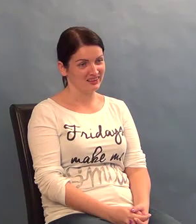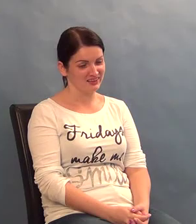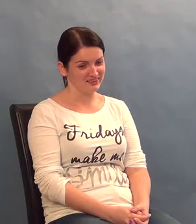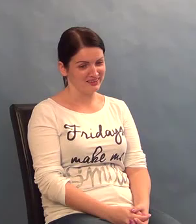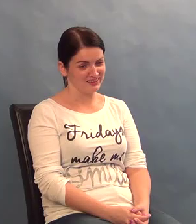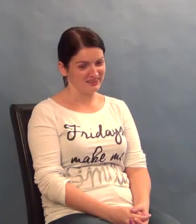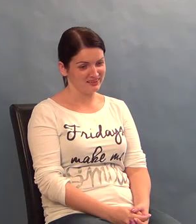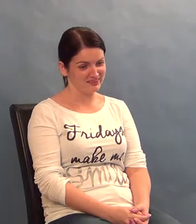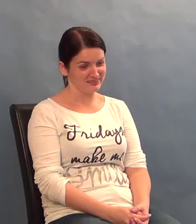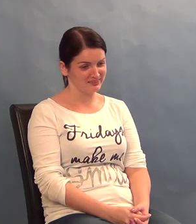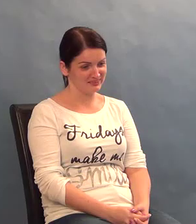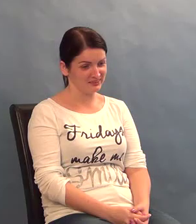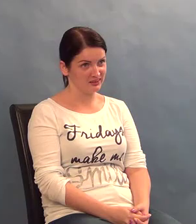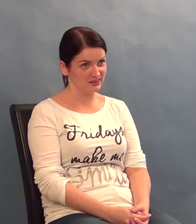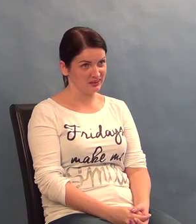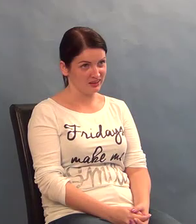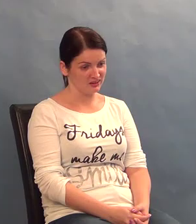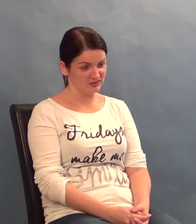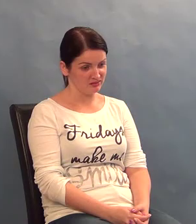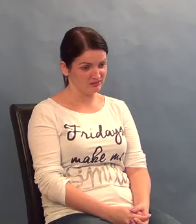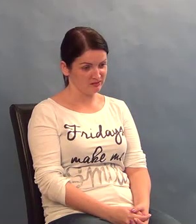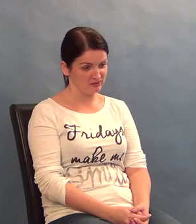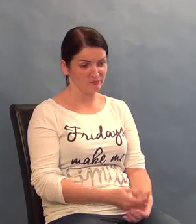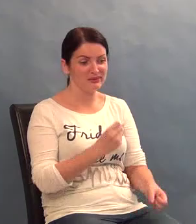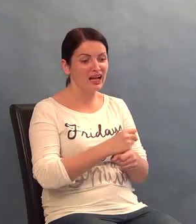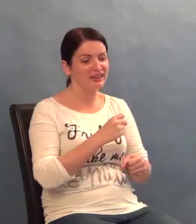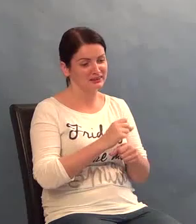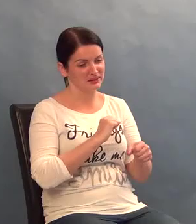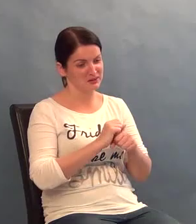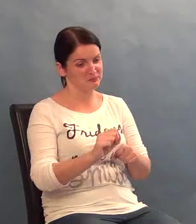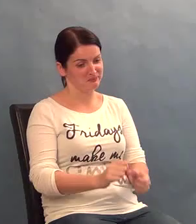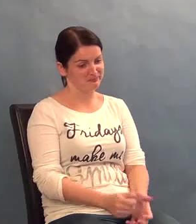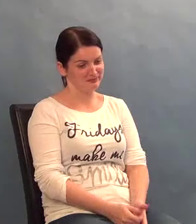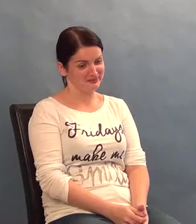Dwudziestego piątego, a o której?